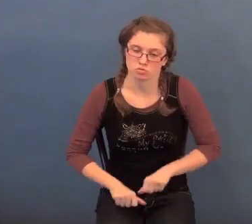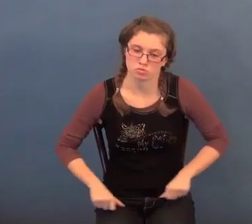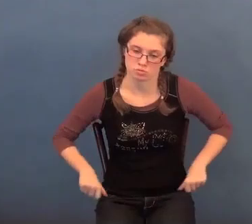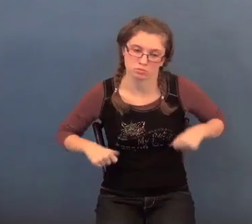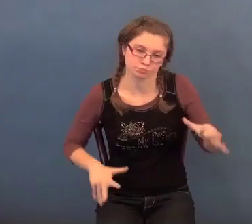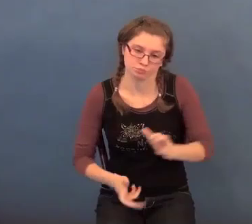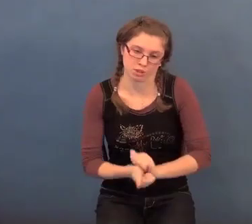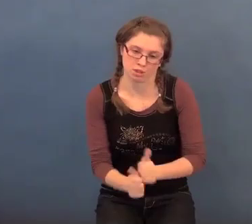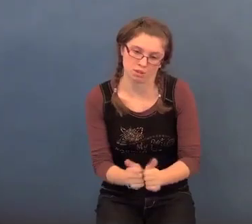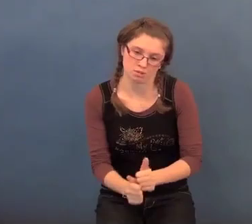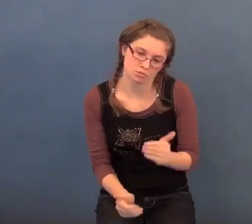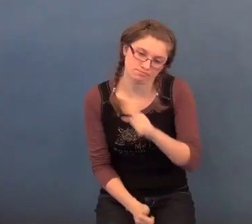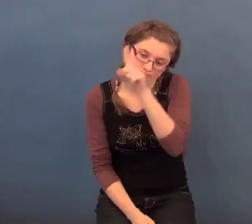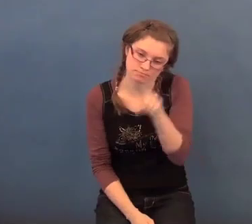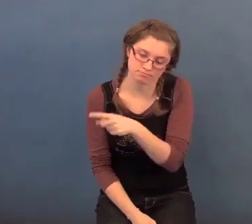Ten znak może dotyczyć sportu.